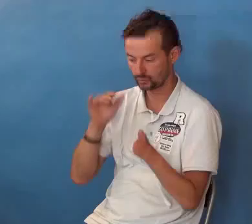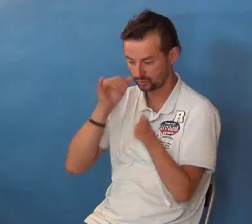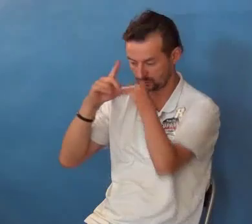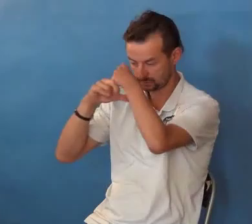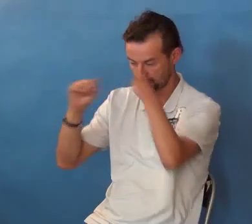Żółty trójkąt.